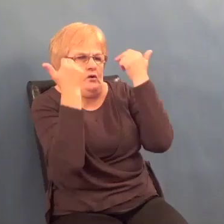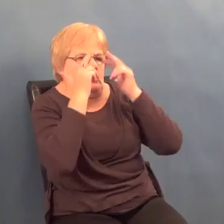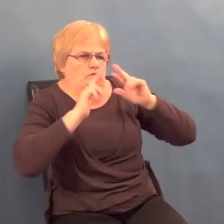Królik?